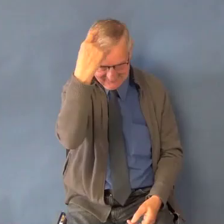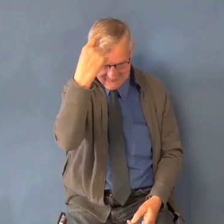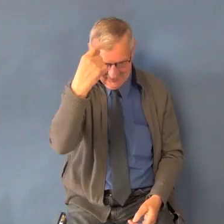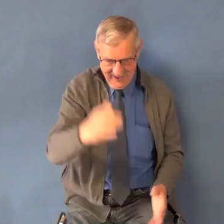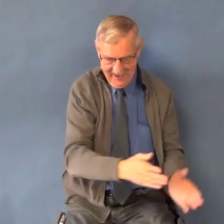Następnie.